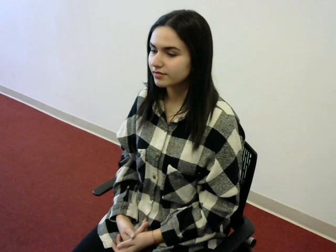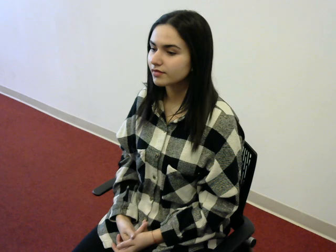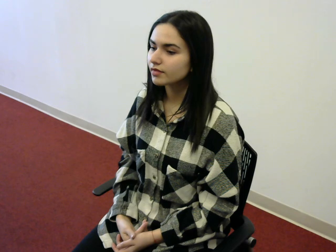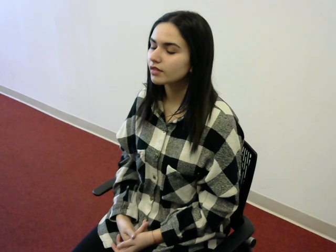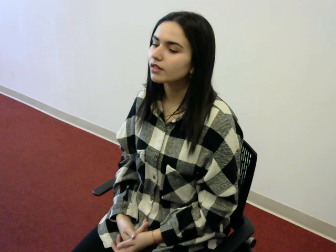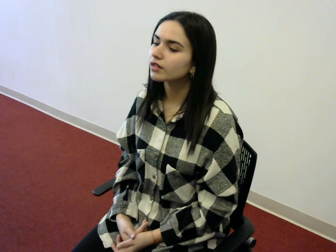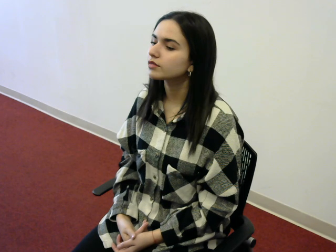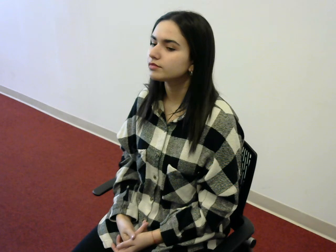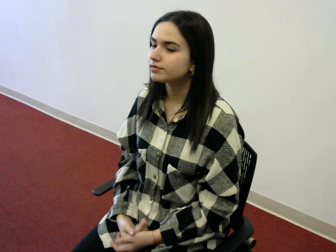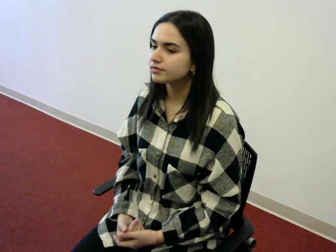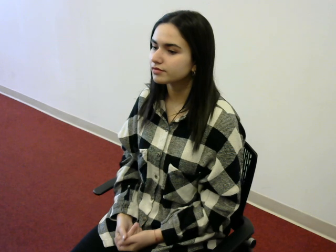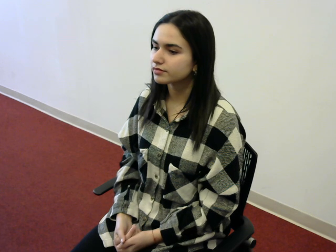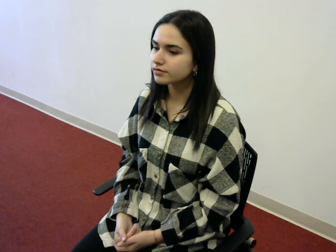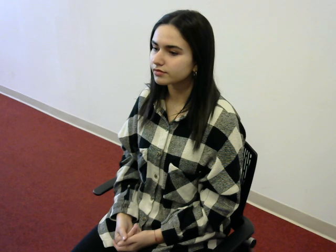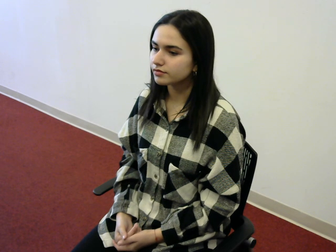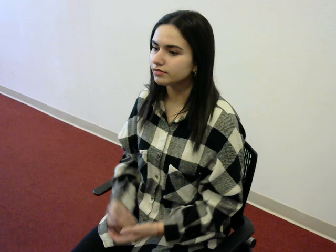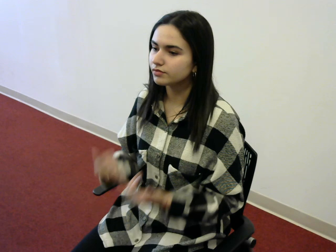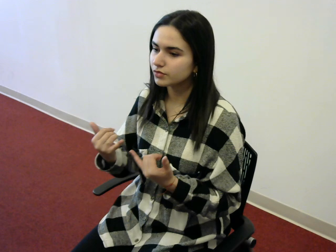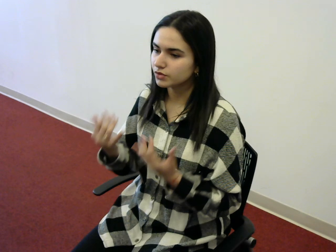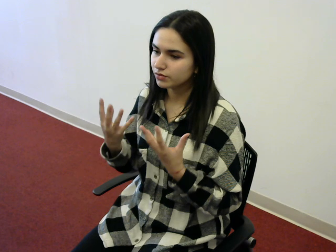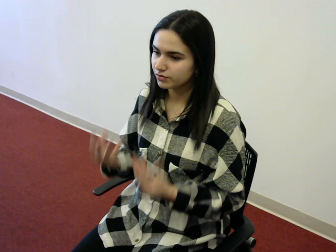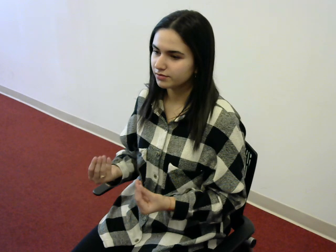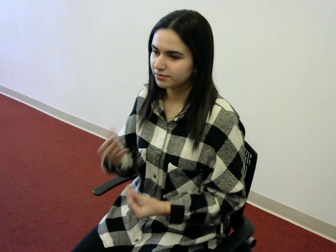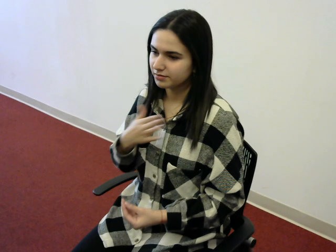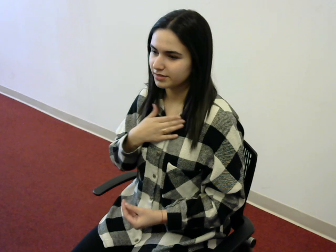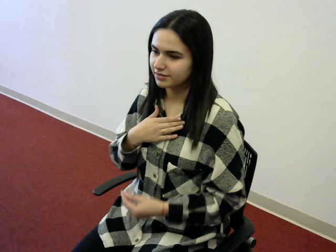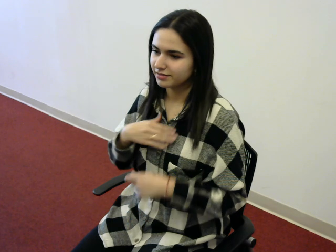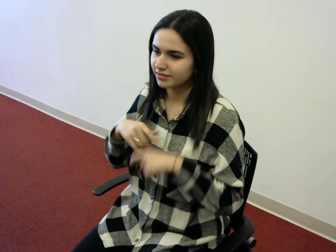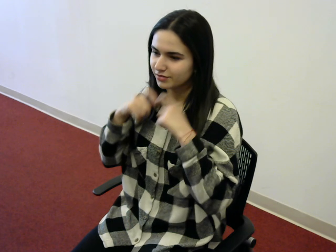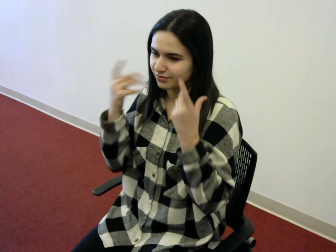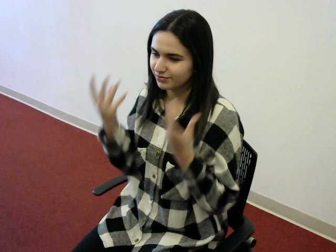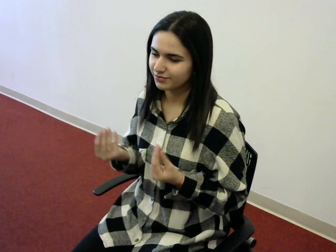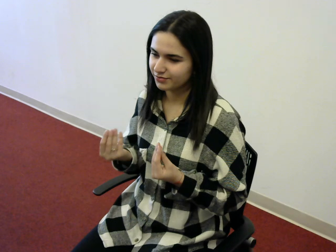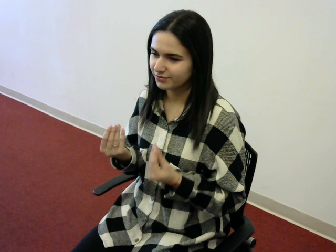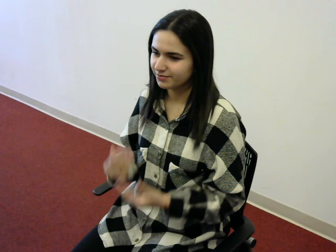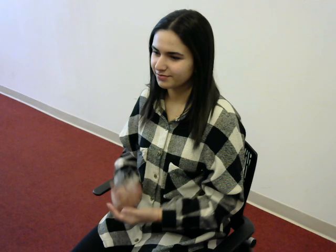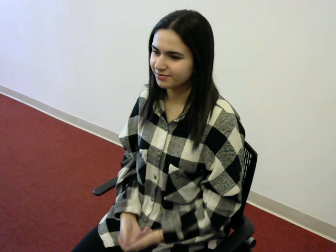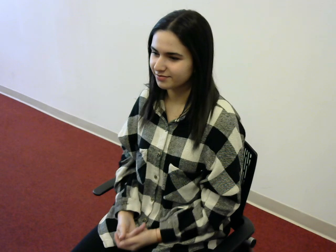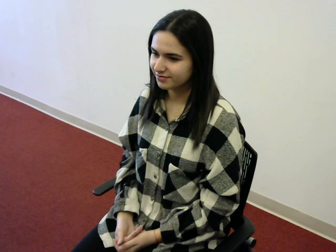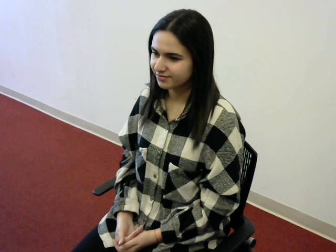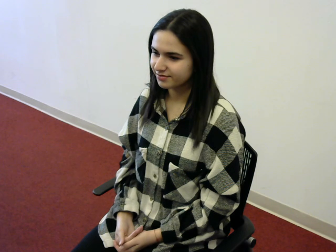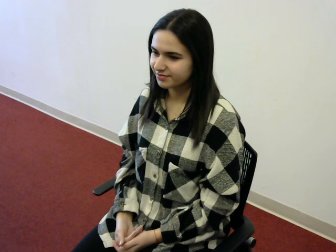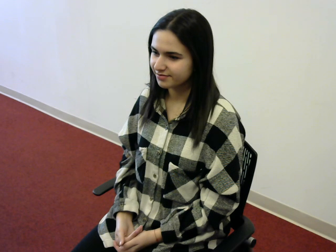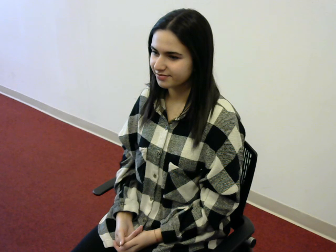Bu gün mənim ad günümdür